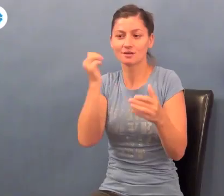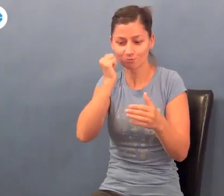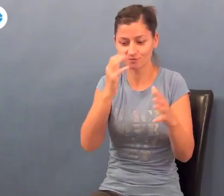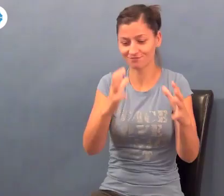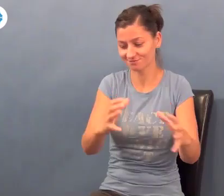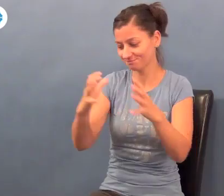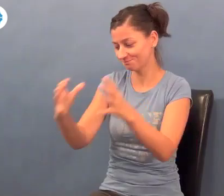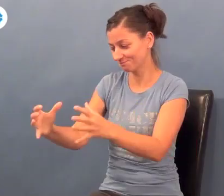Kosze jeden i drugi.